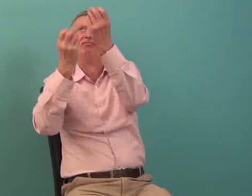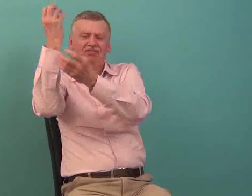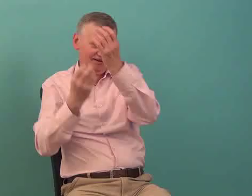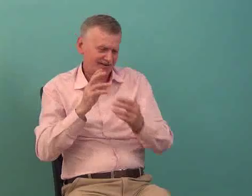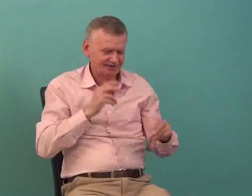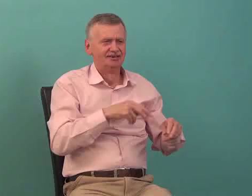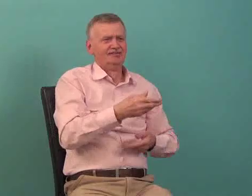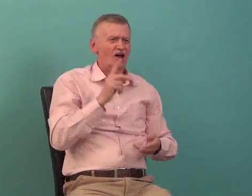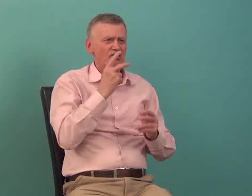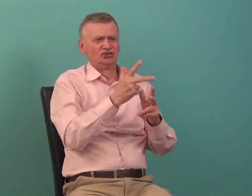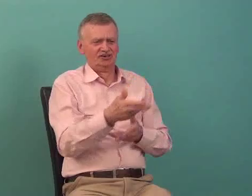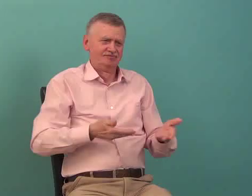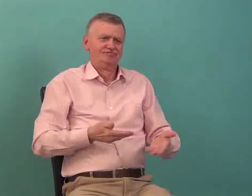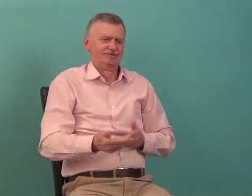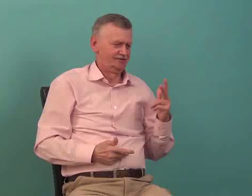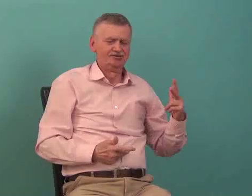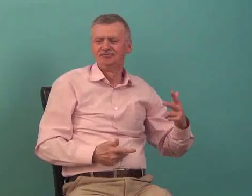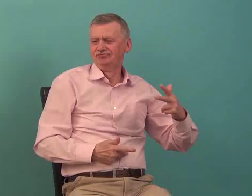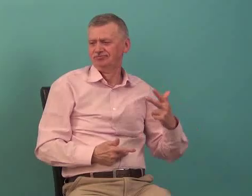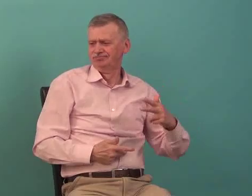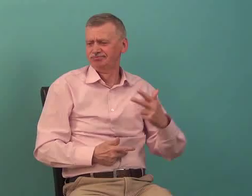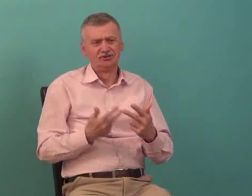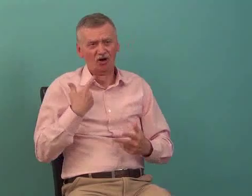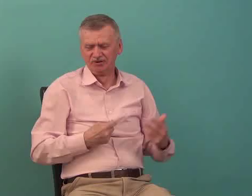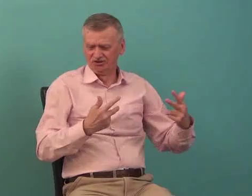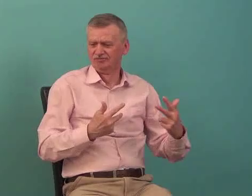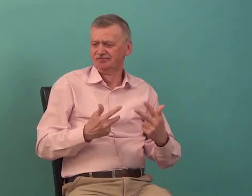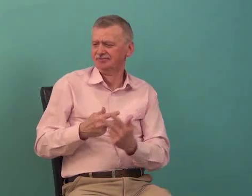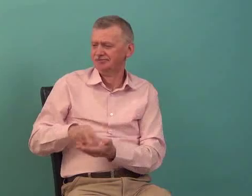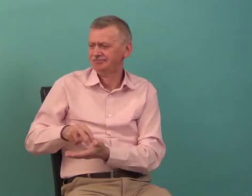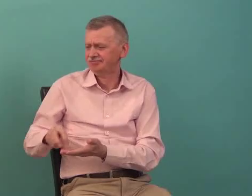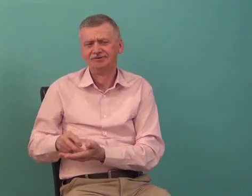Trzej chłopcy podchodzą do niego gryząc gruszki.